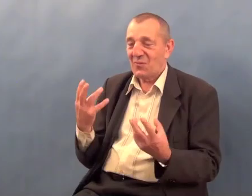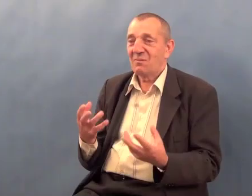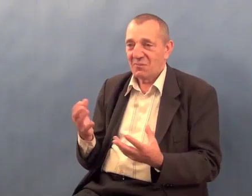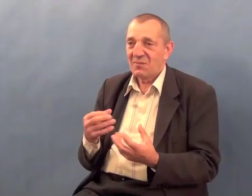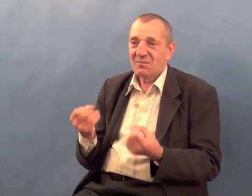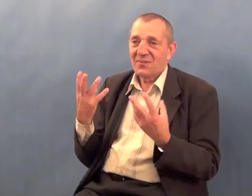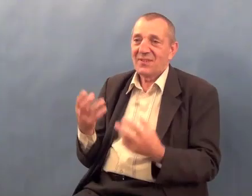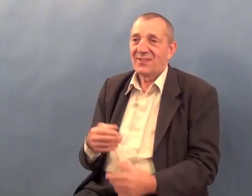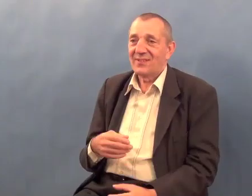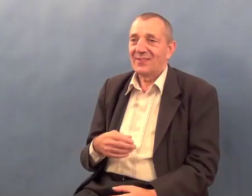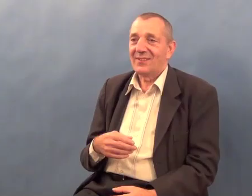Duch, może duch.